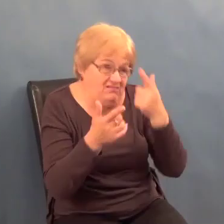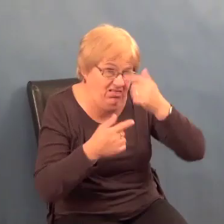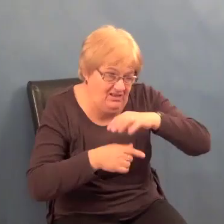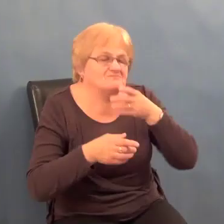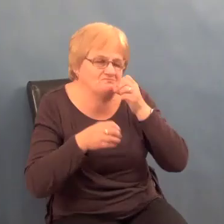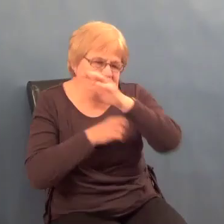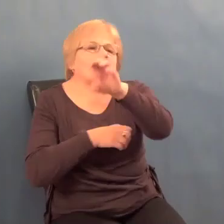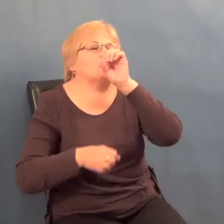Myśli, że ją ukradnie, to go opluwa.